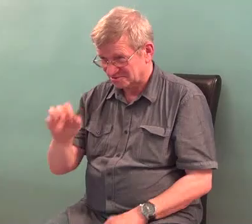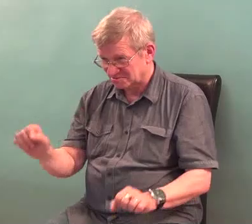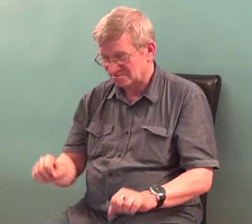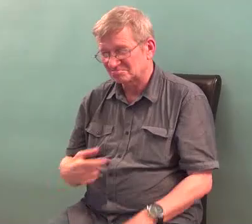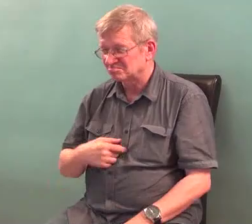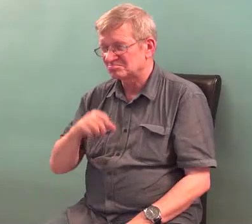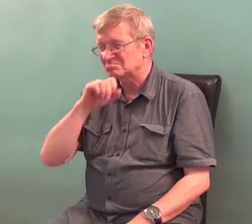Ja wcale.